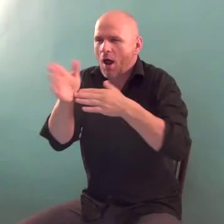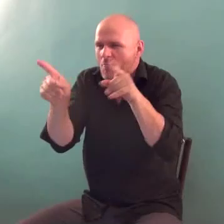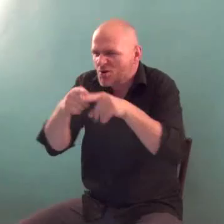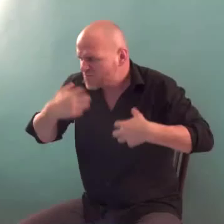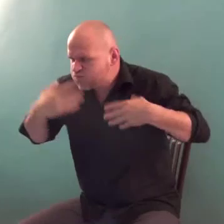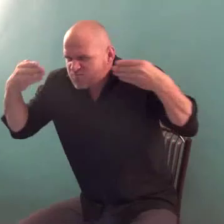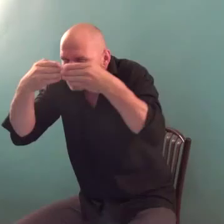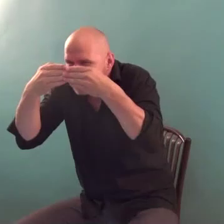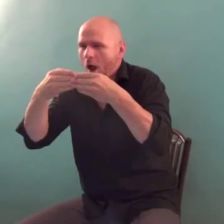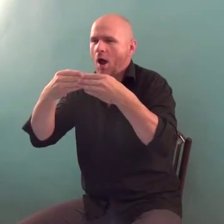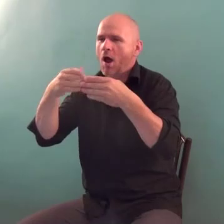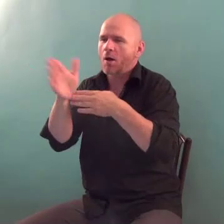Ryba też jest zła i stykają się pyszczkami przez szkło.